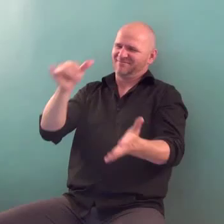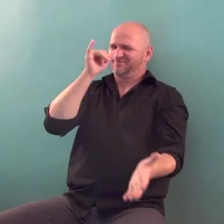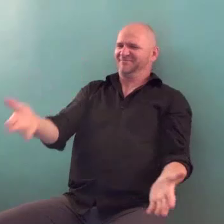Nie mogę.